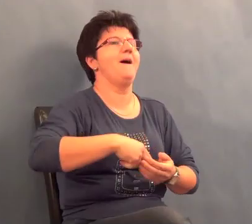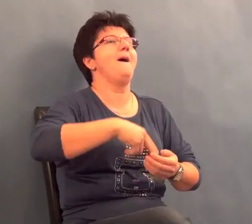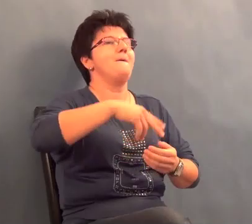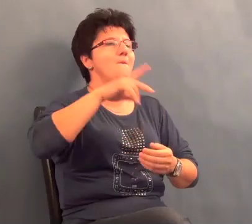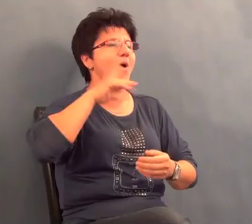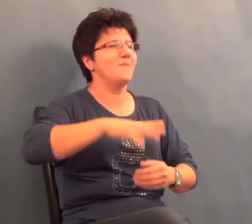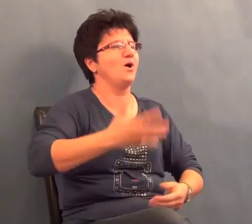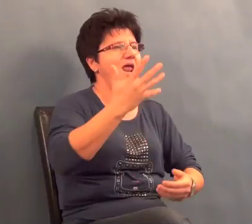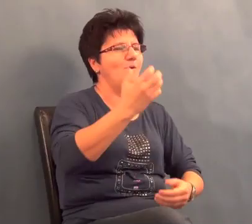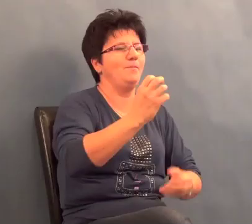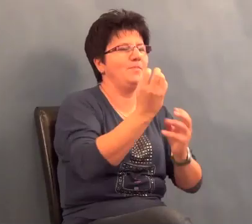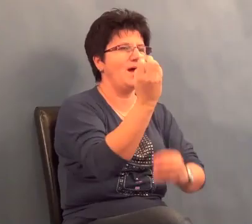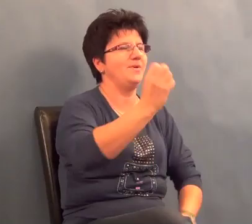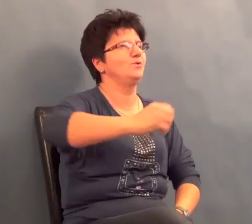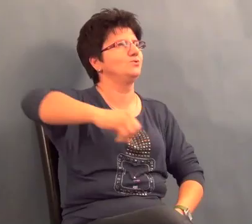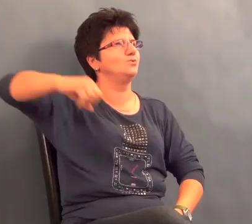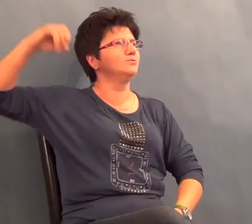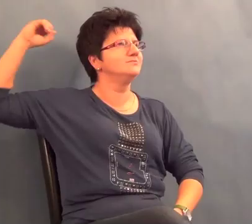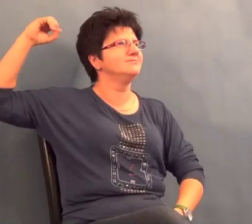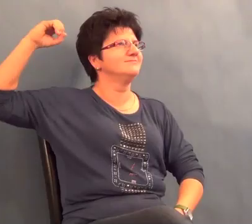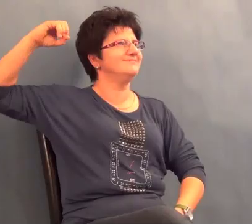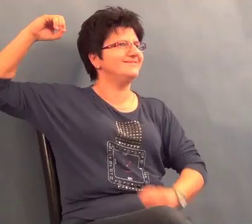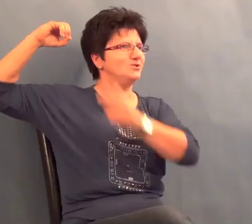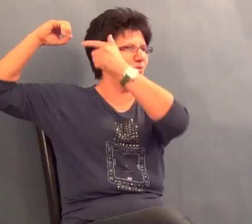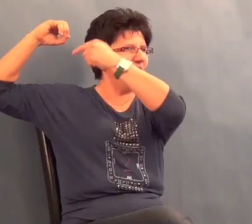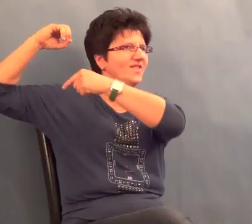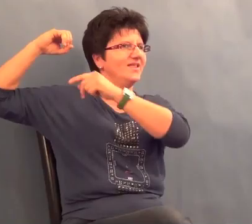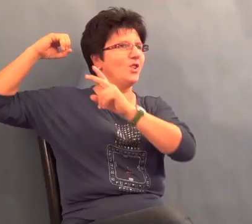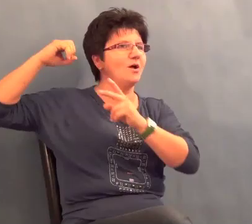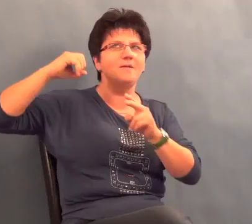Mały chłopak z kamieniem w ręku przygotowuje się do rzucania i czuje, że w czegoś dotknął. Tam kto?